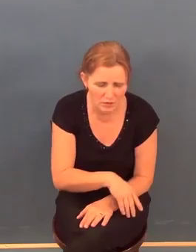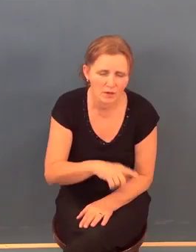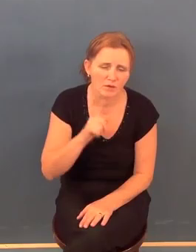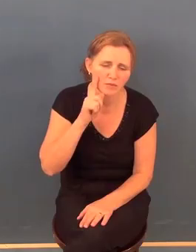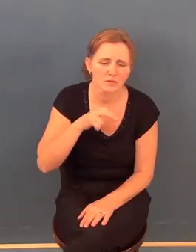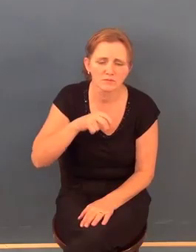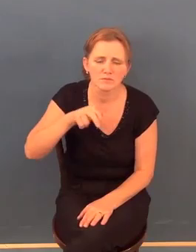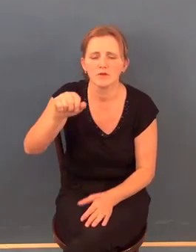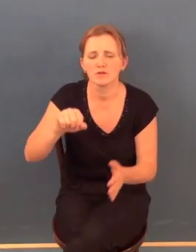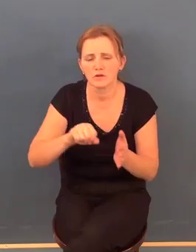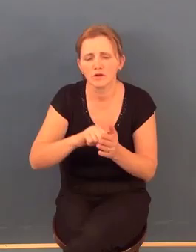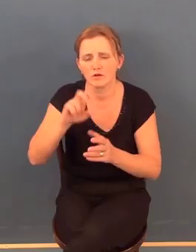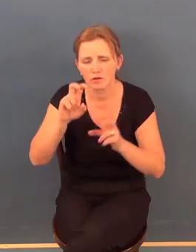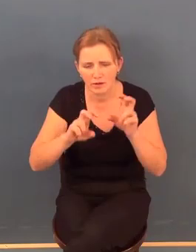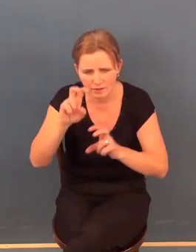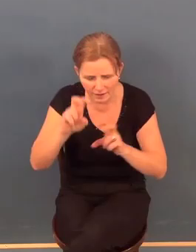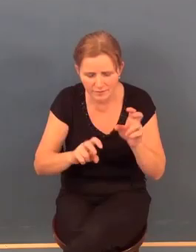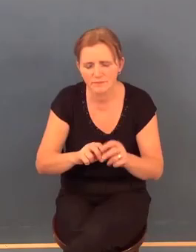Mężczyzna poszedł do hotelu.